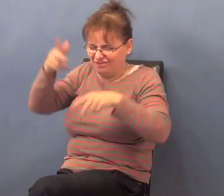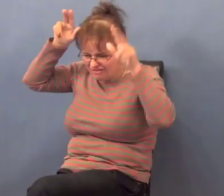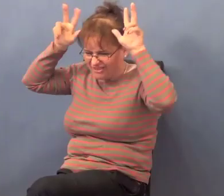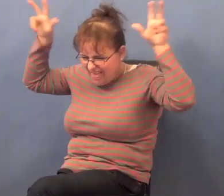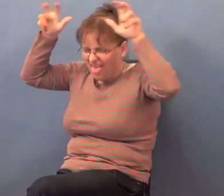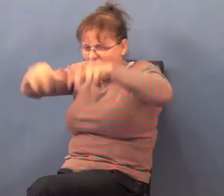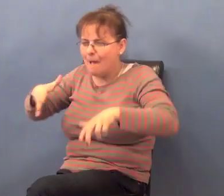Jeleń biegnie.